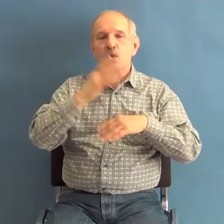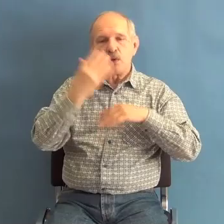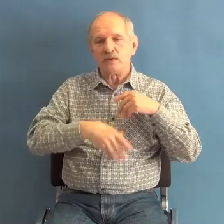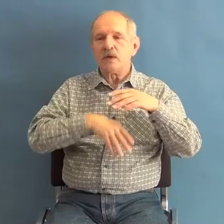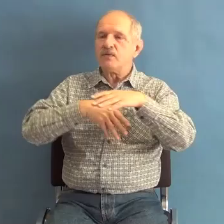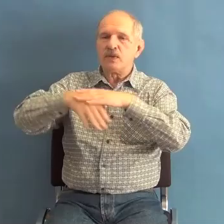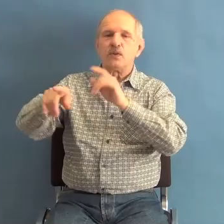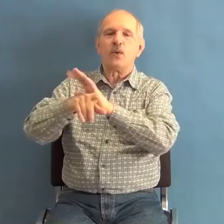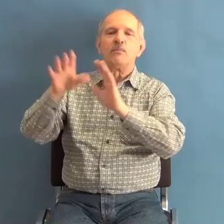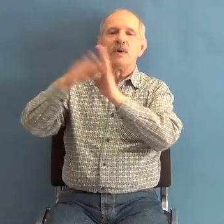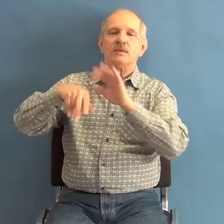Po skończonym opalaniu wychodzą do miasta.